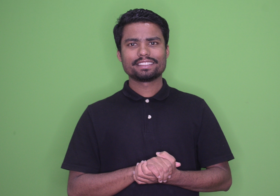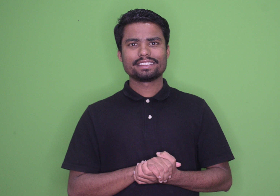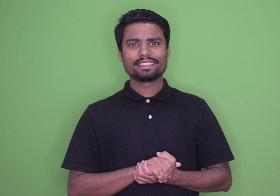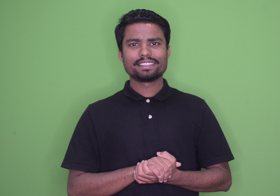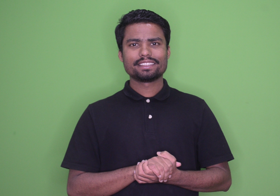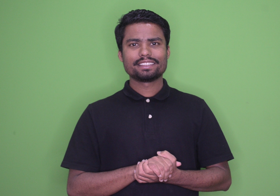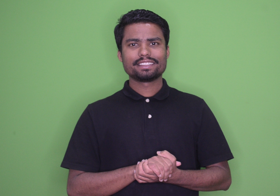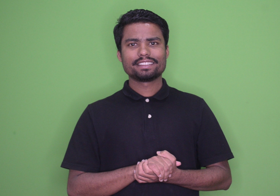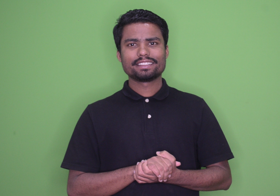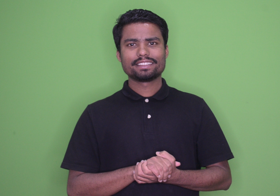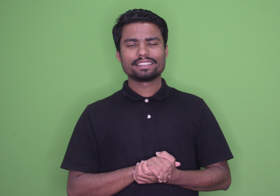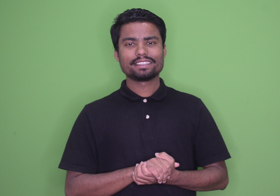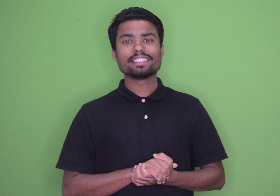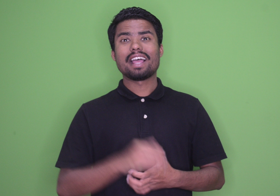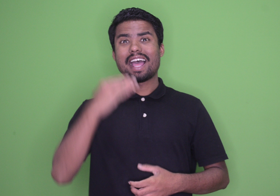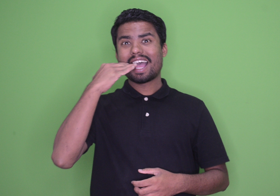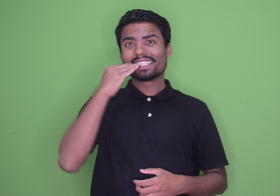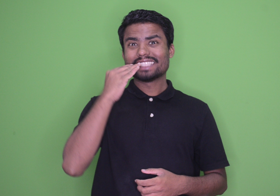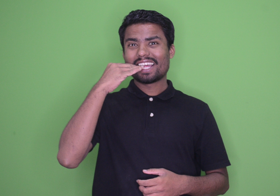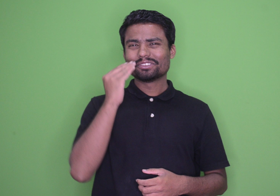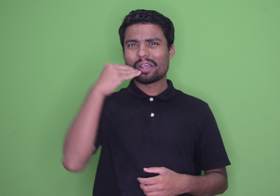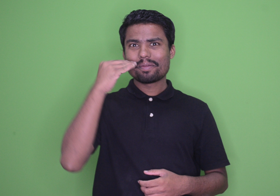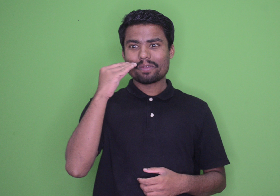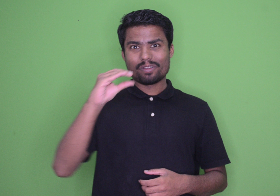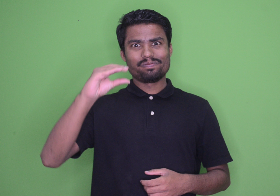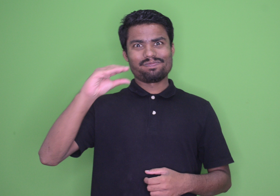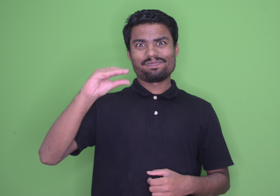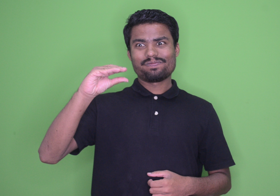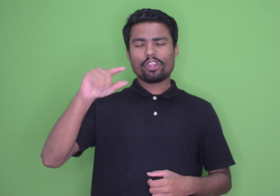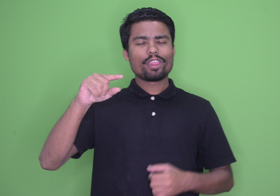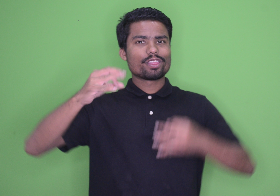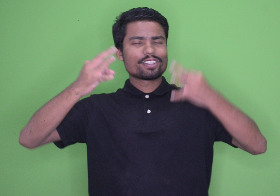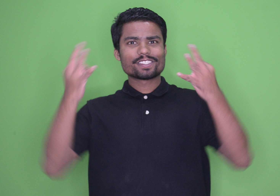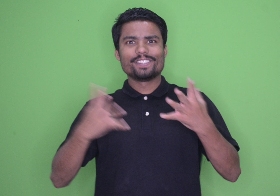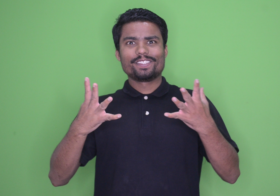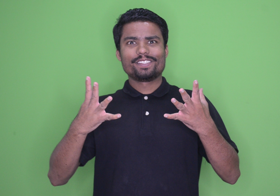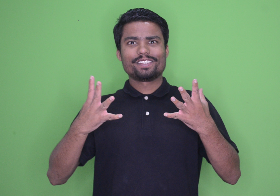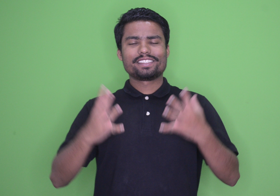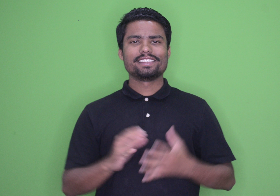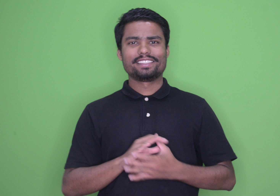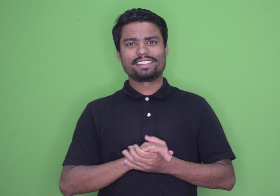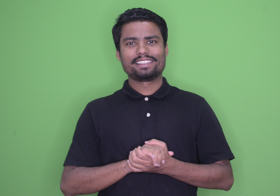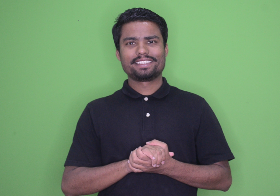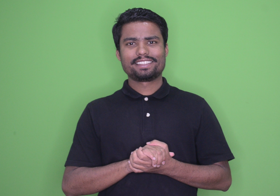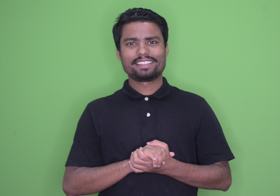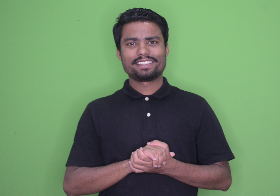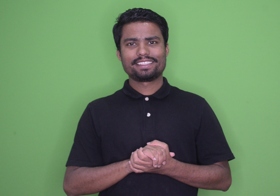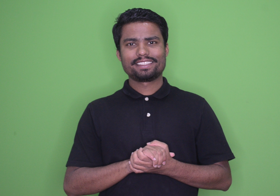cookies are fresh